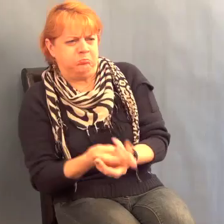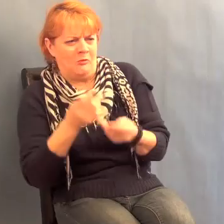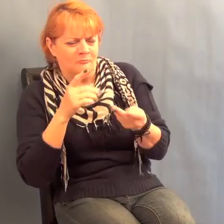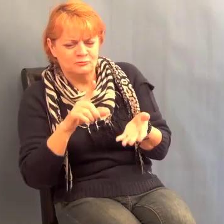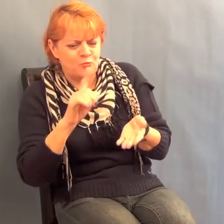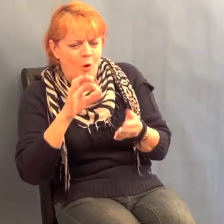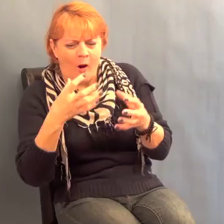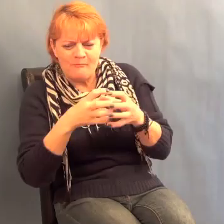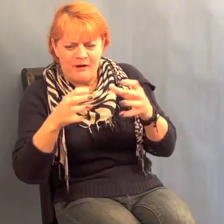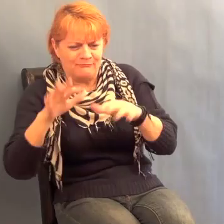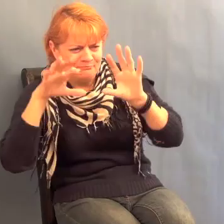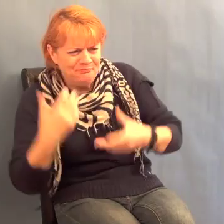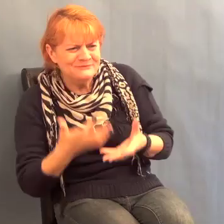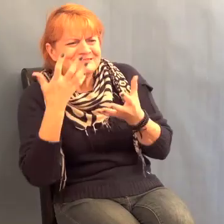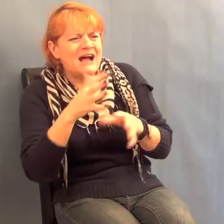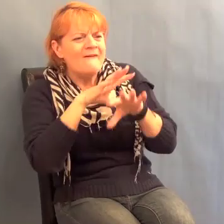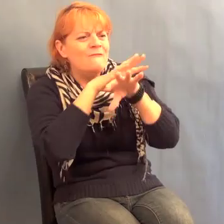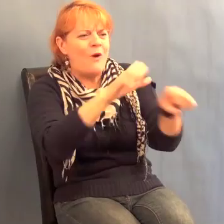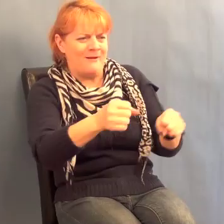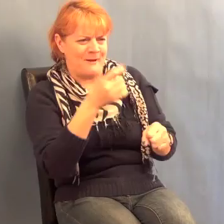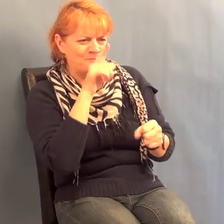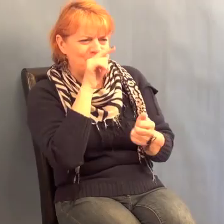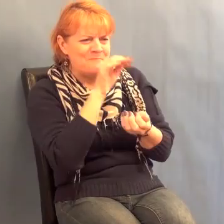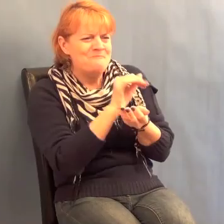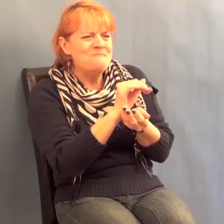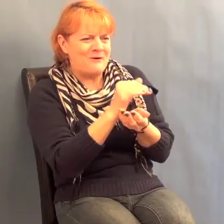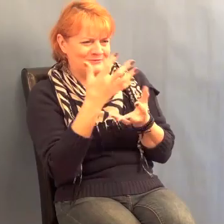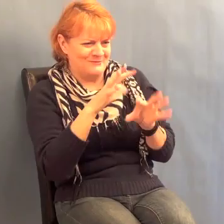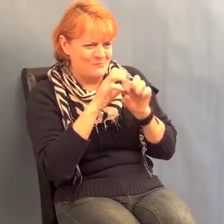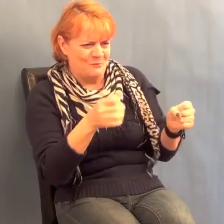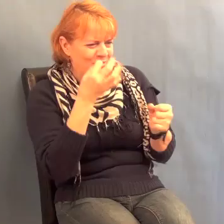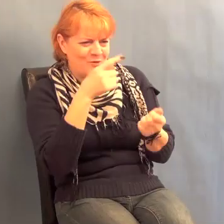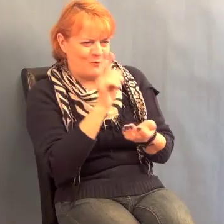Czai się, chce się wspinać po złomie, aby się włamać do małego ptaka, chciał się włamać, ale mu się nie udało.